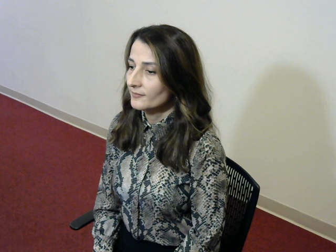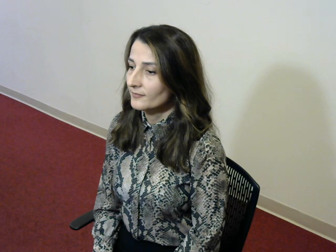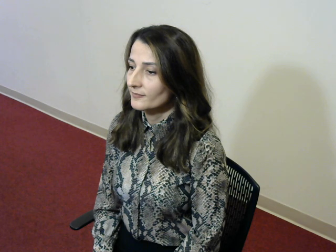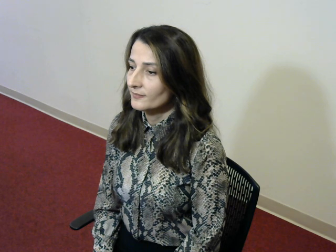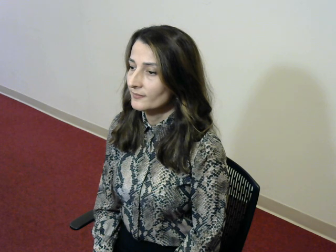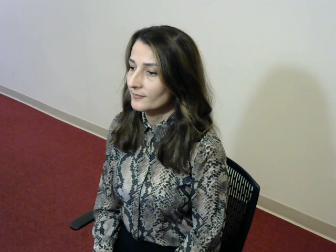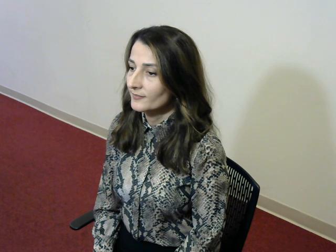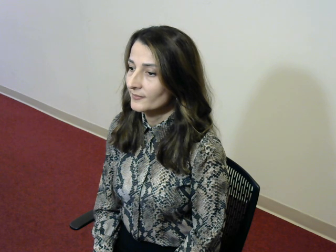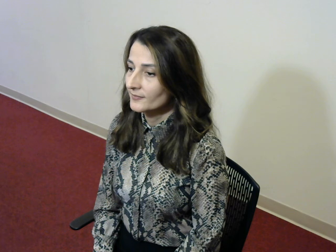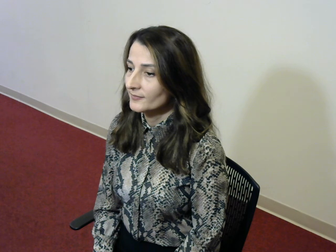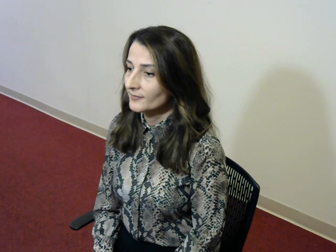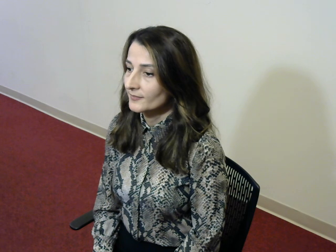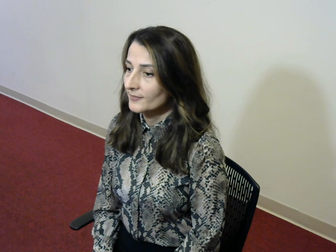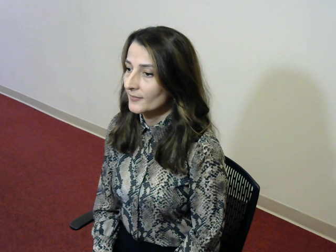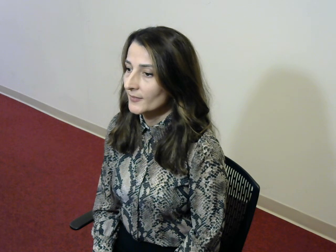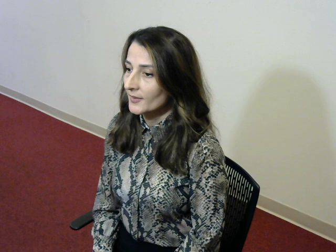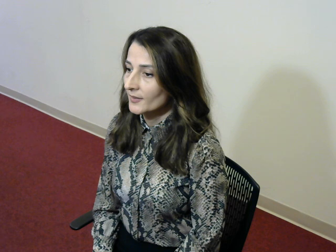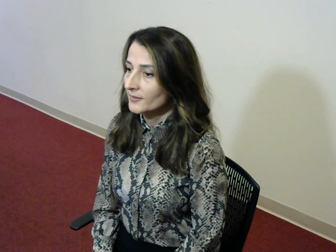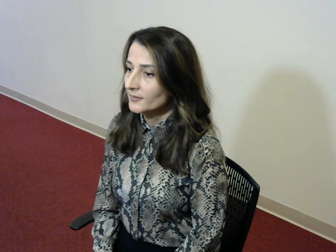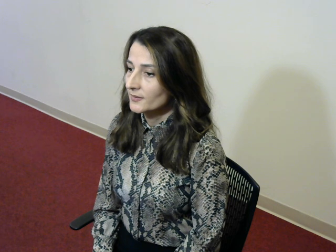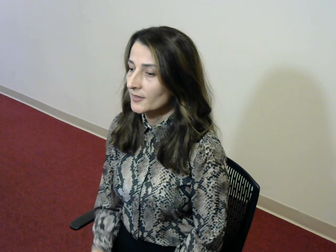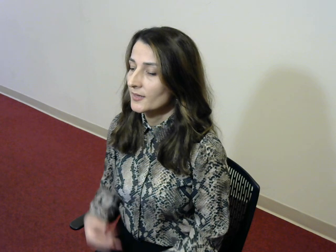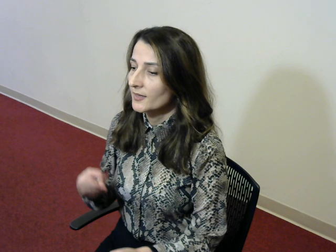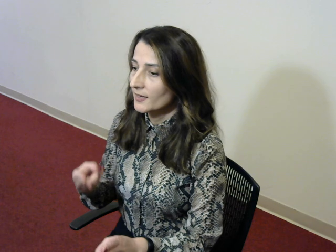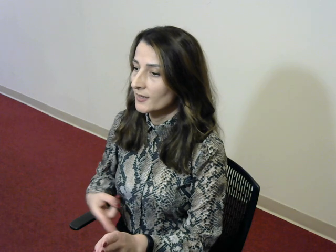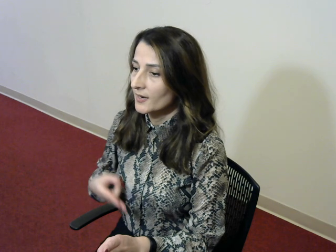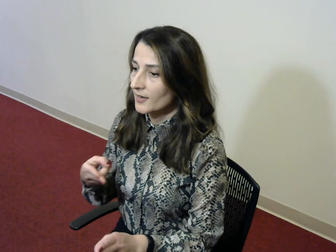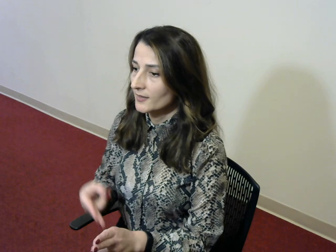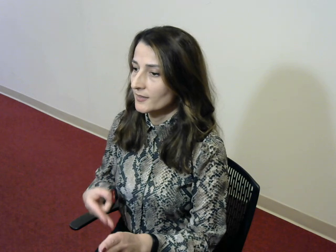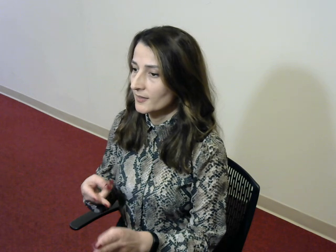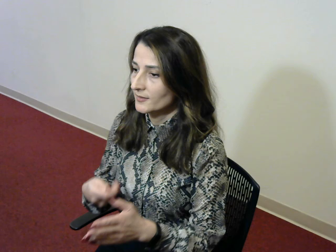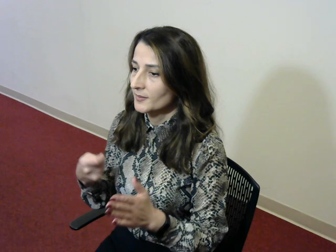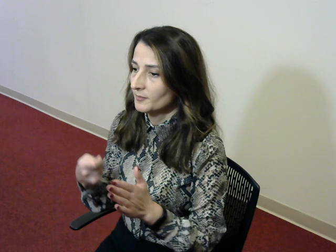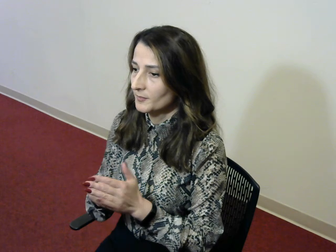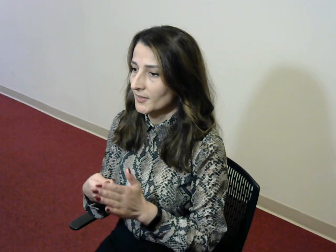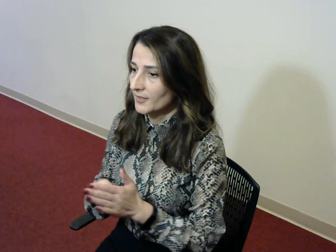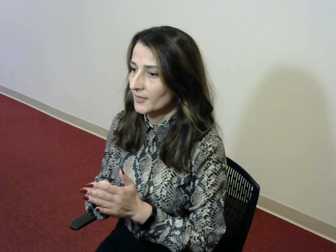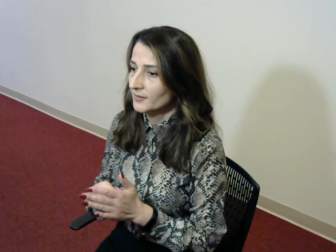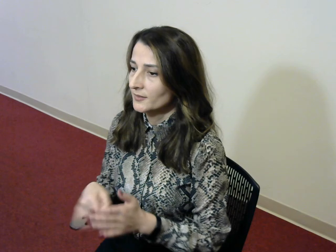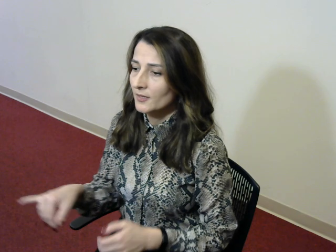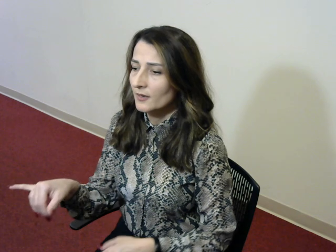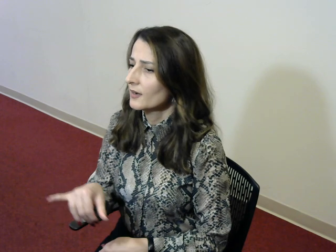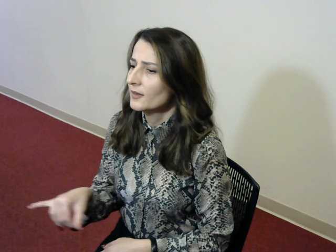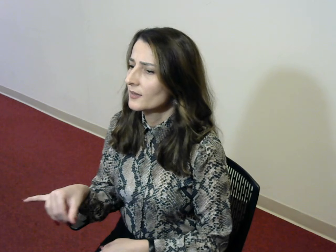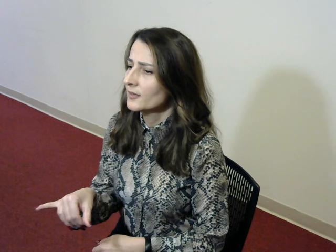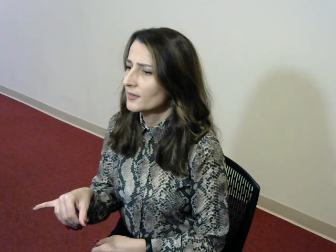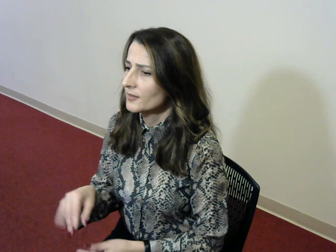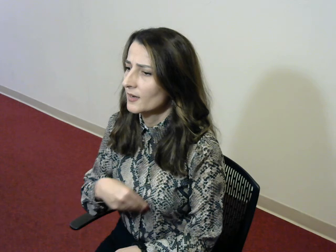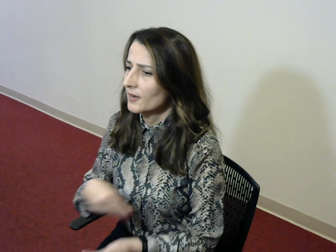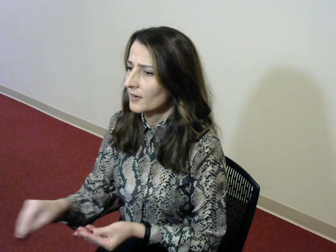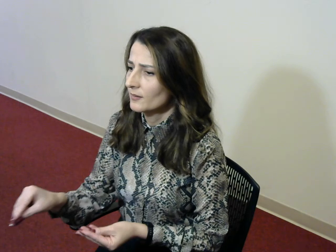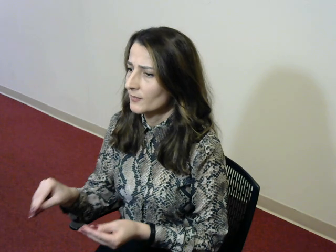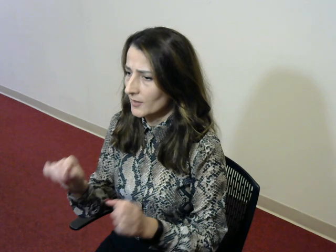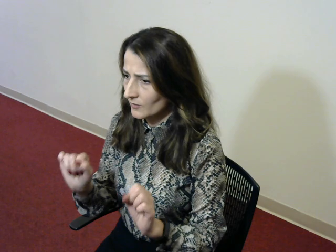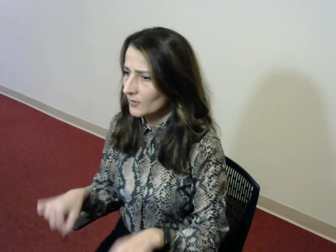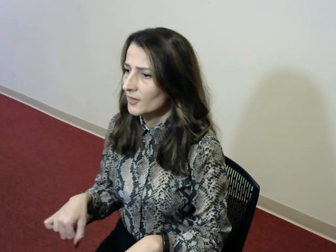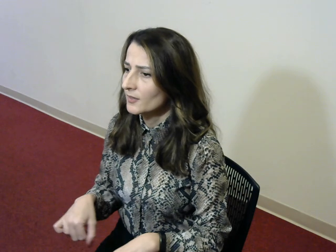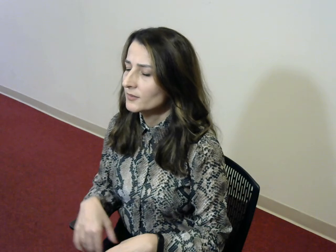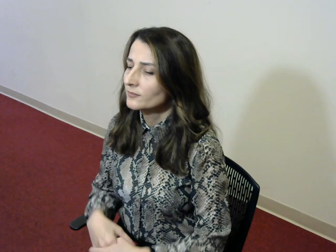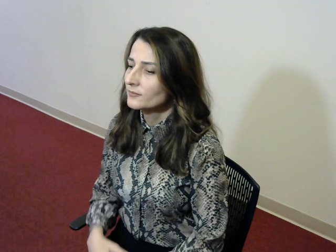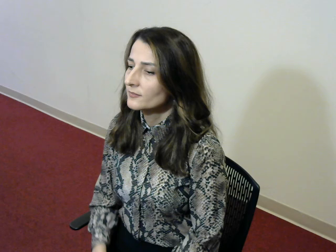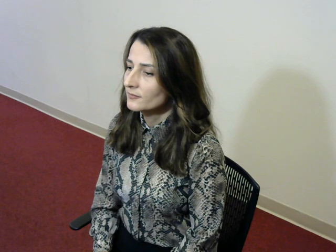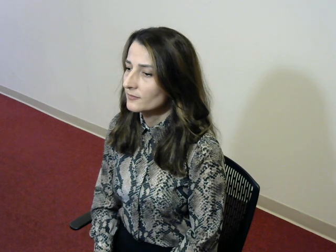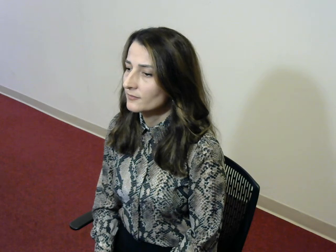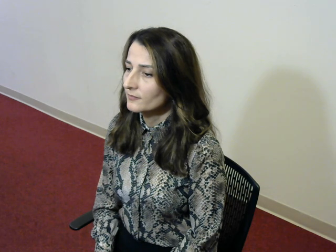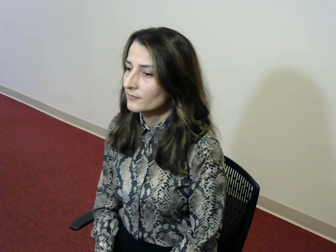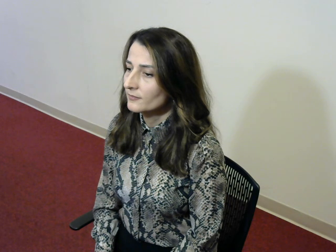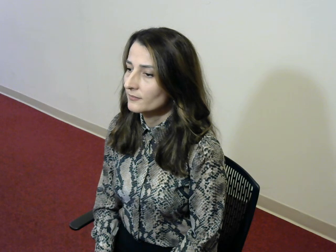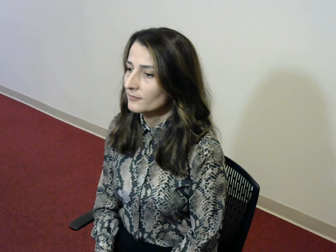Qatar biletini haradan almaq olar?